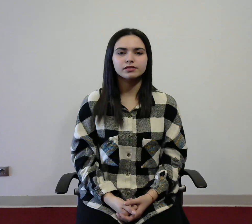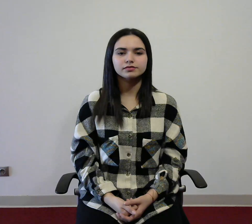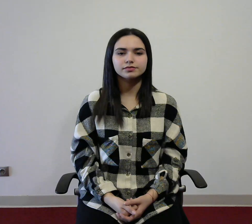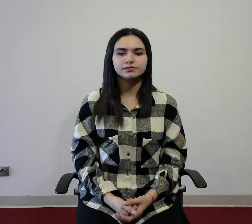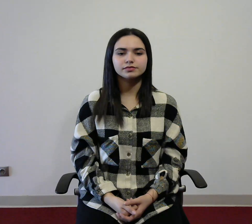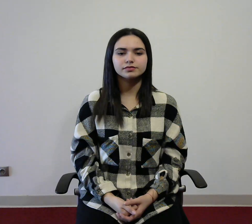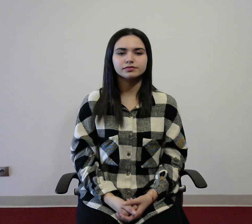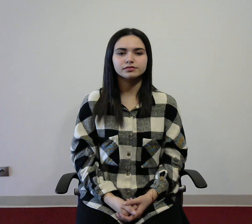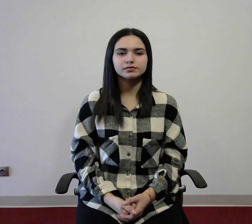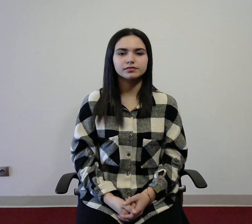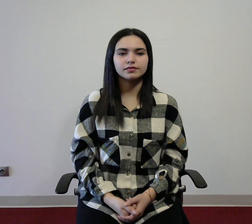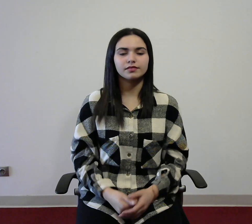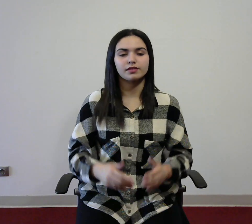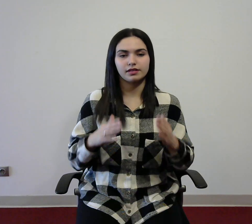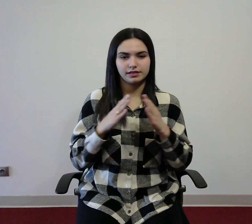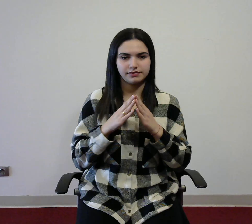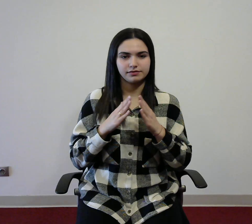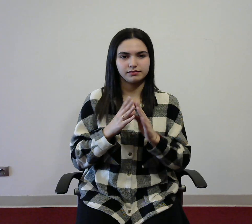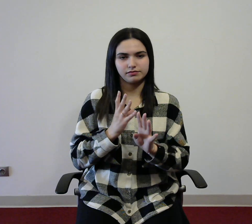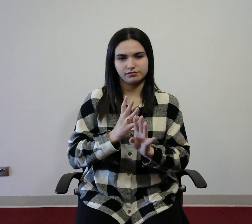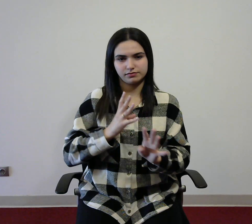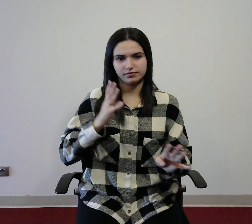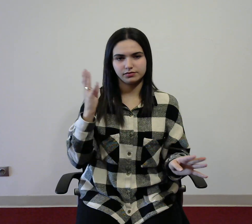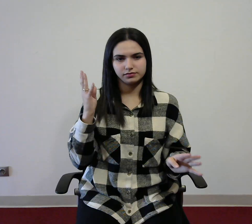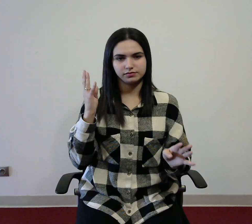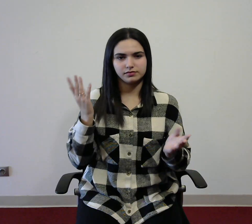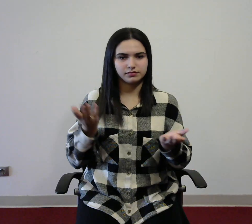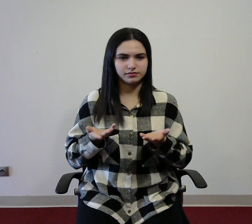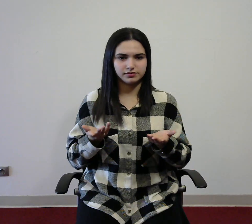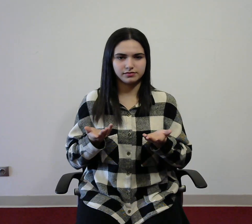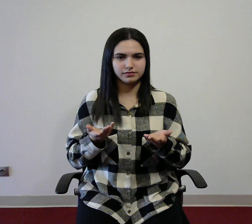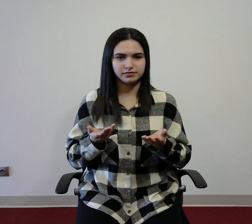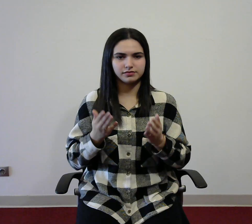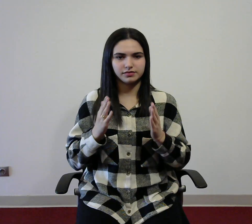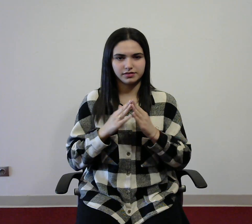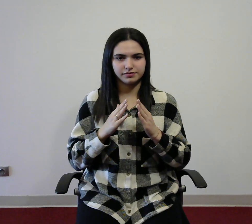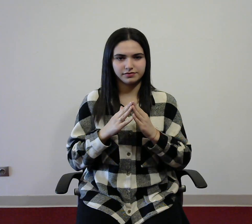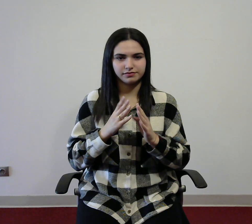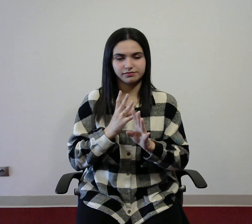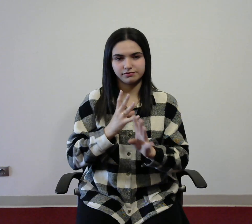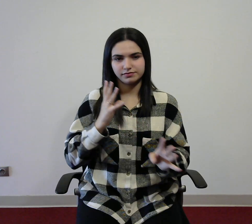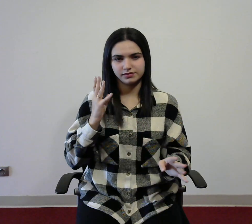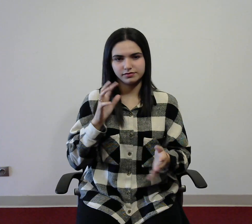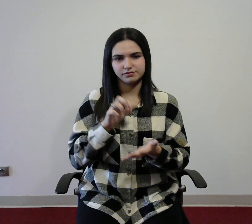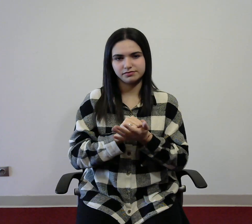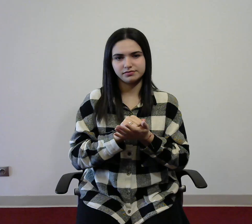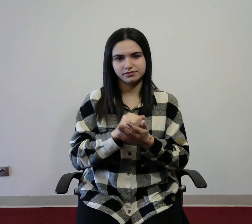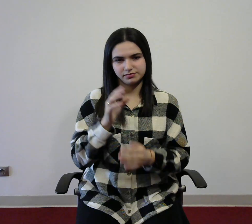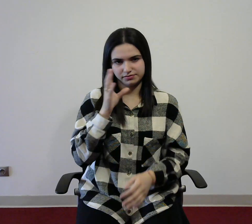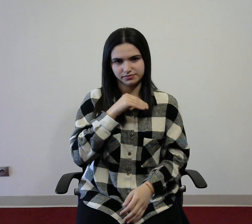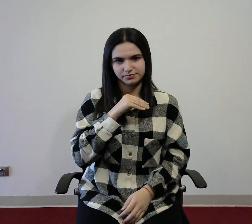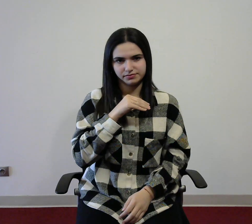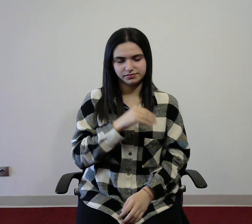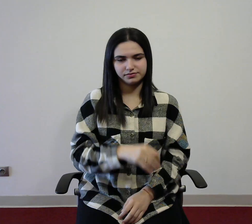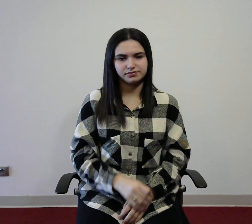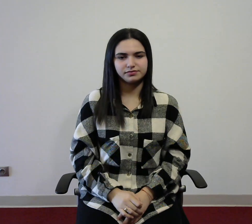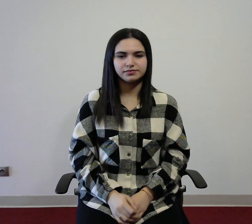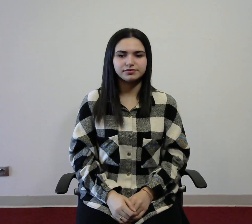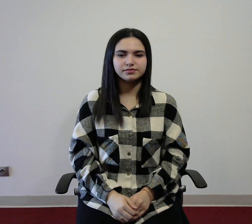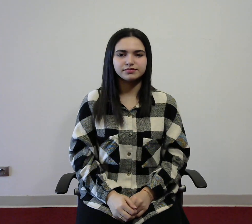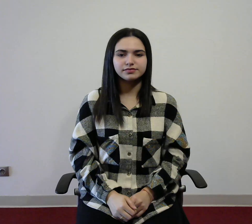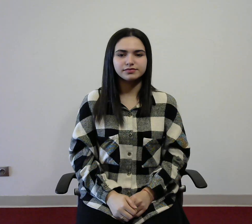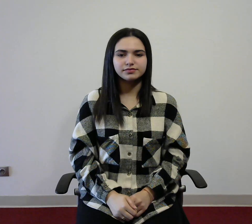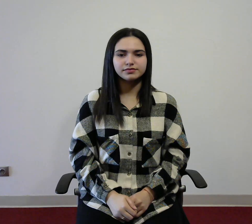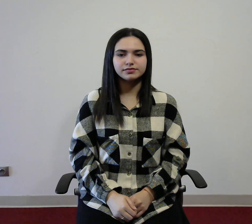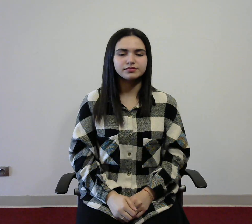Ev növbəsinə necə növbə tuta bilərəm?